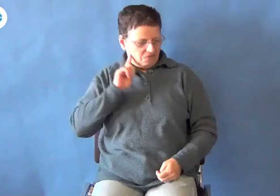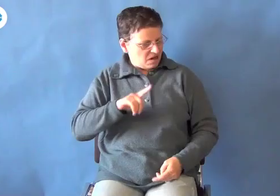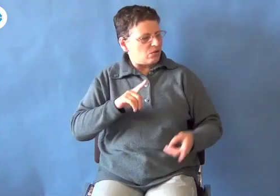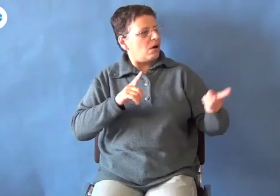Prawda.